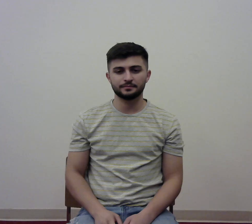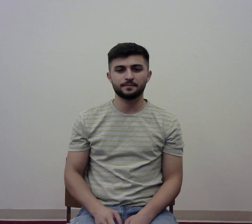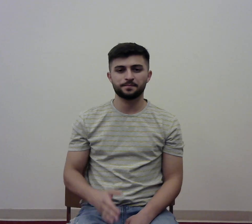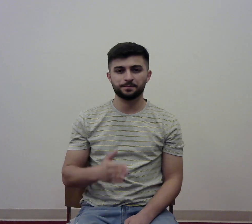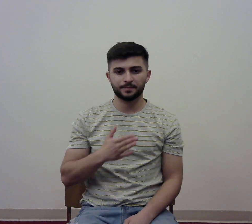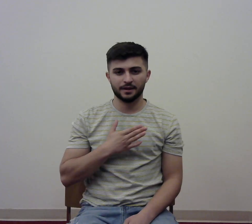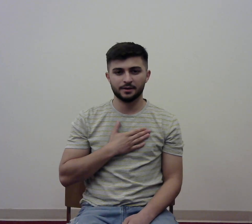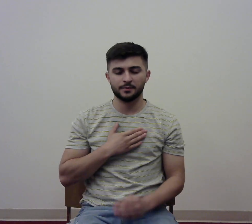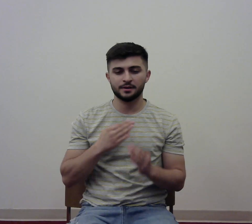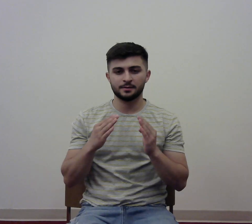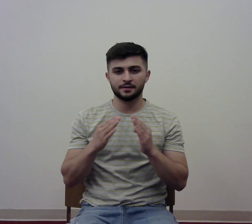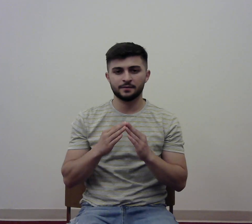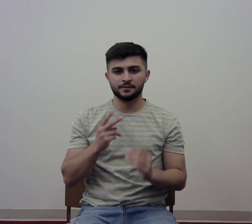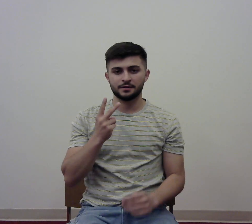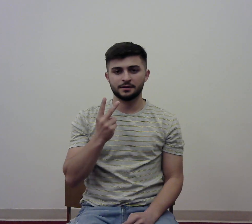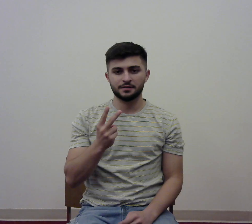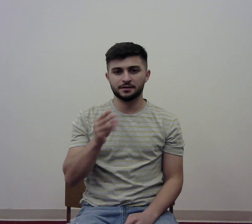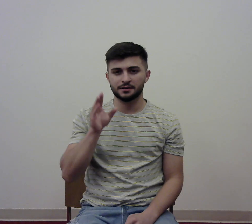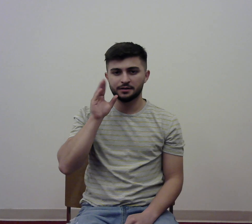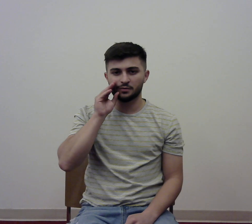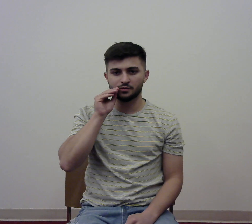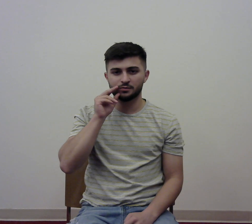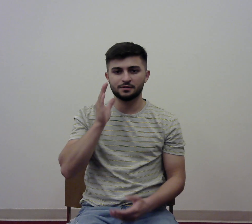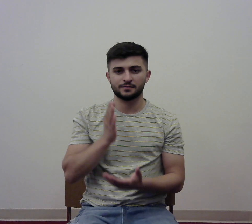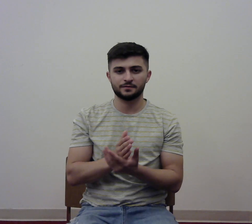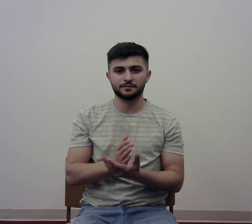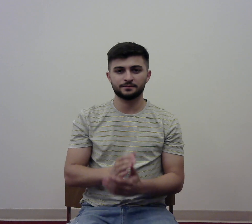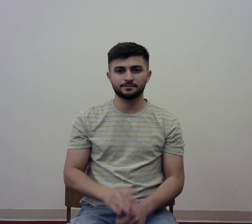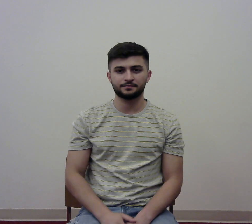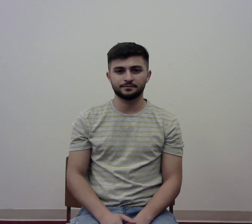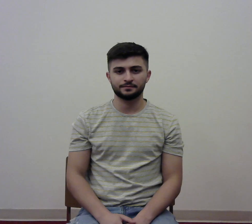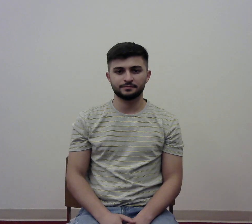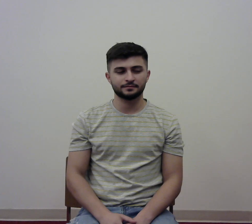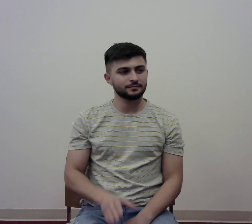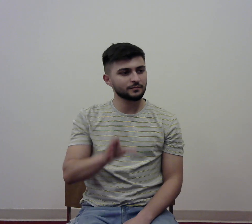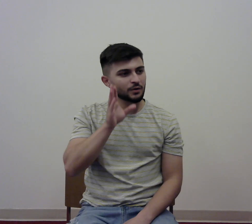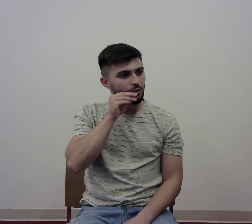Mənim evdə 2 pişiyim var